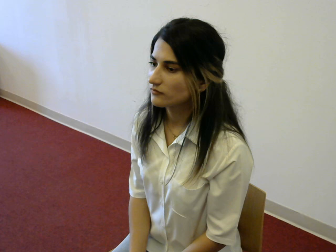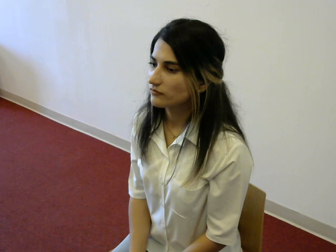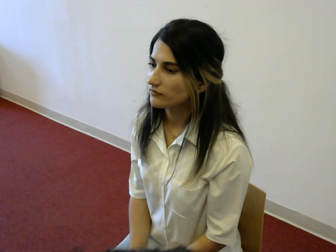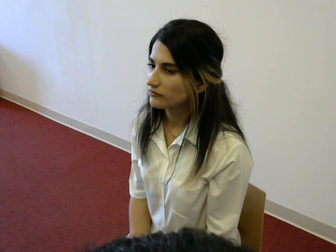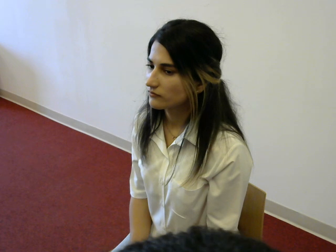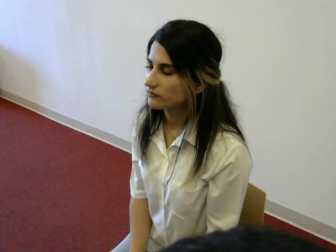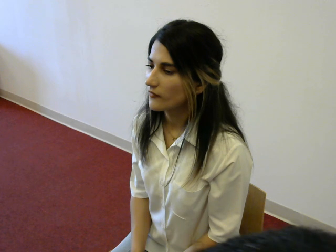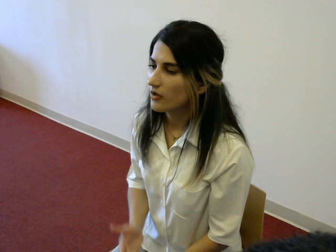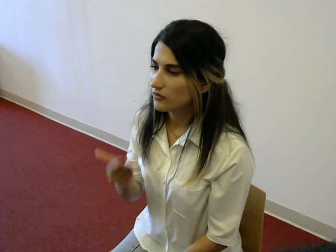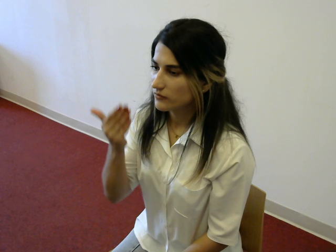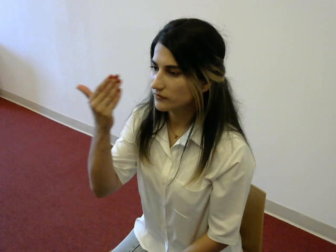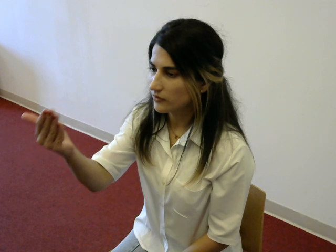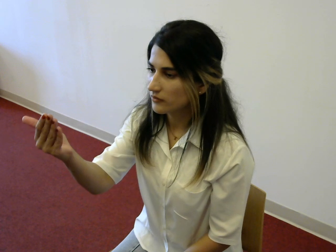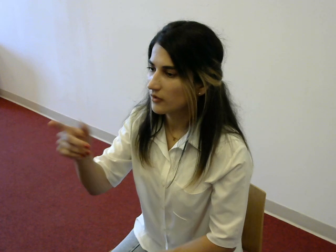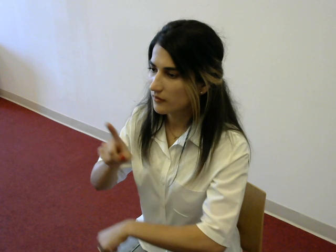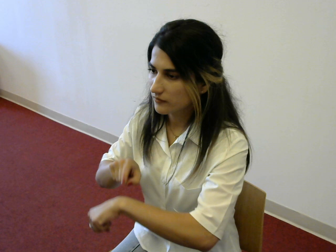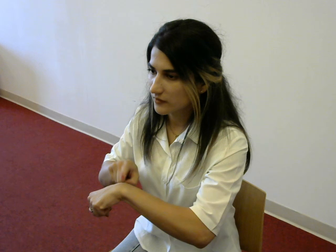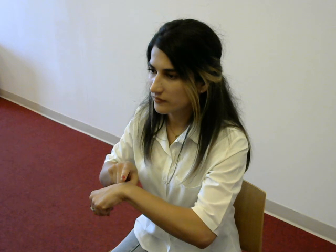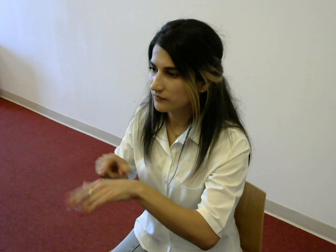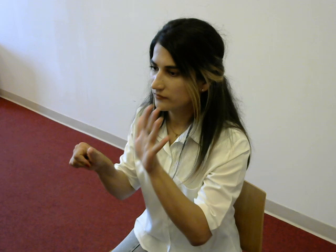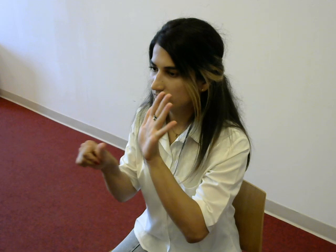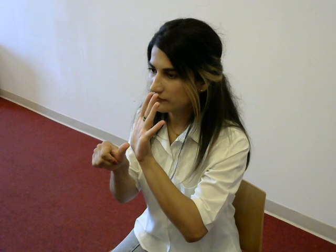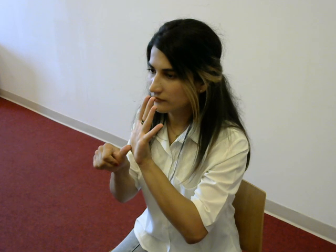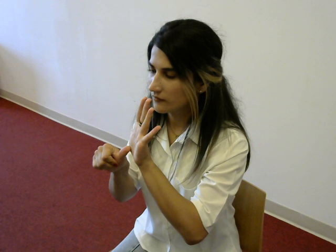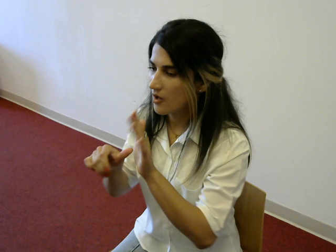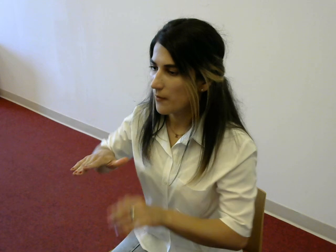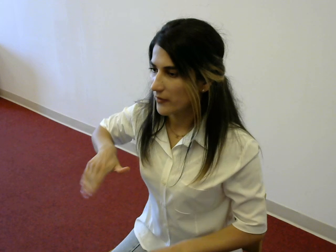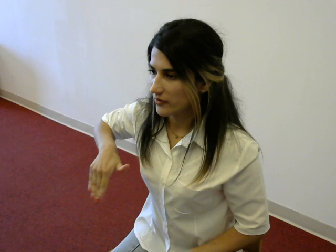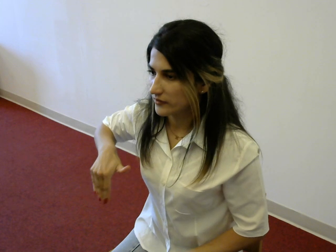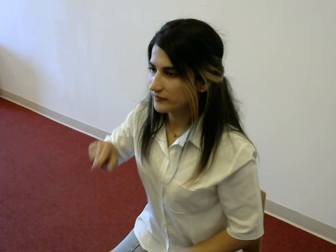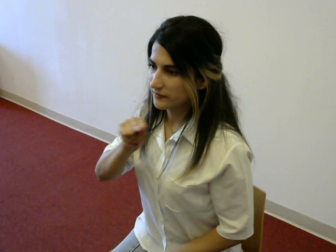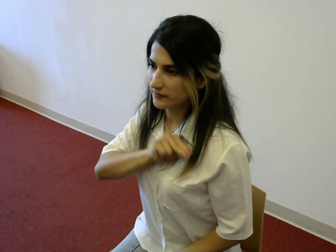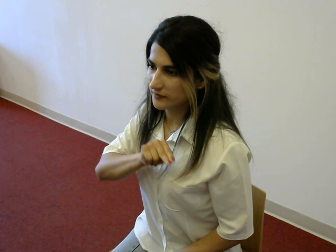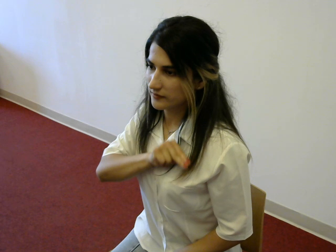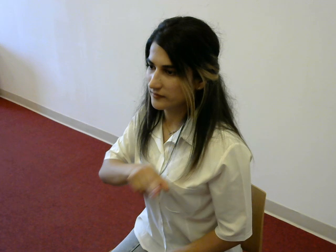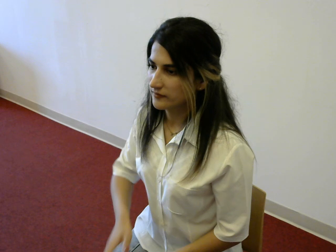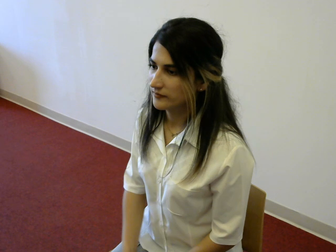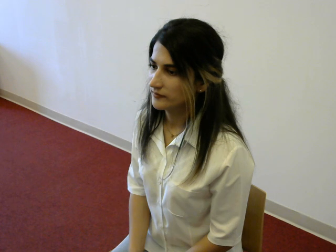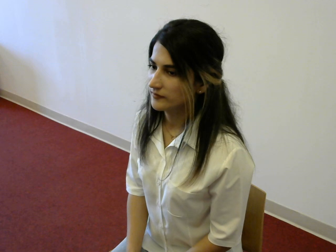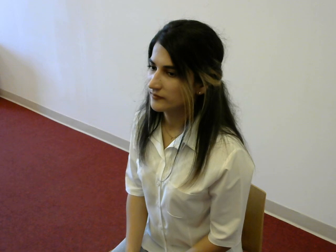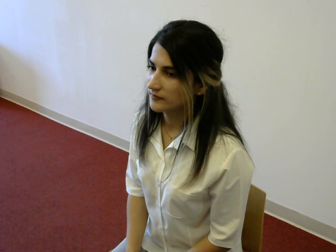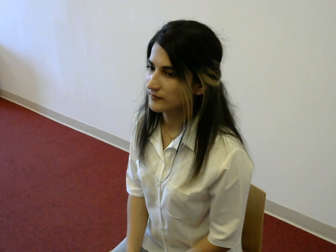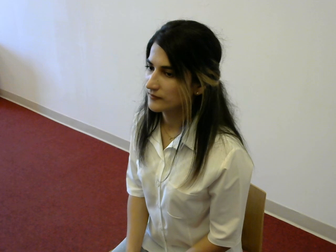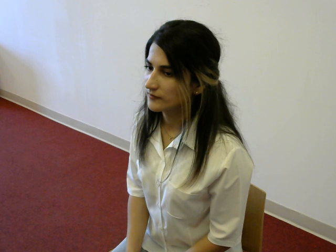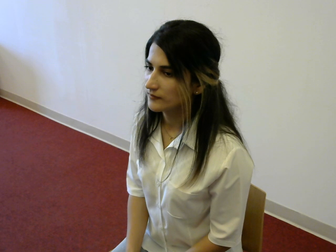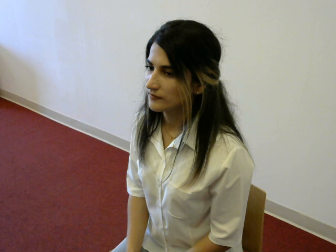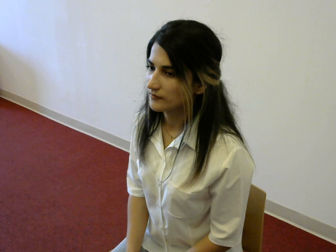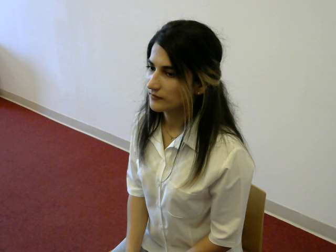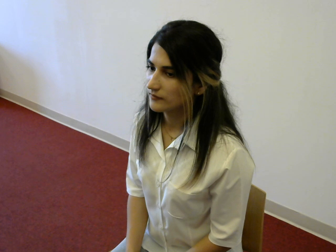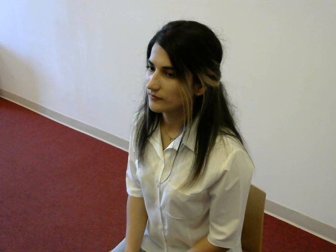Siz saat 6-dan sonra işləyirsiz?